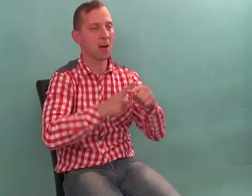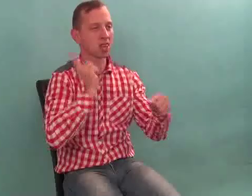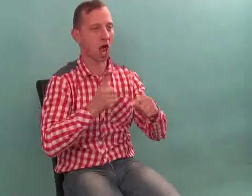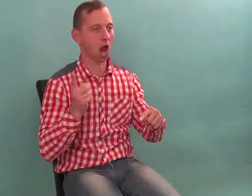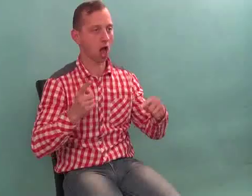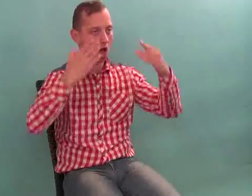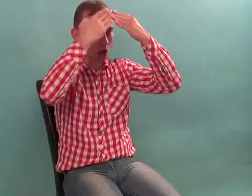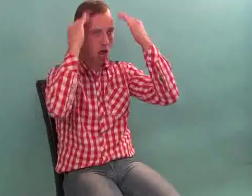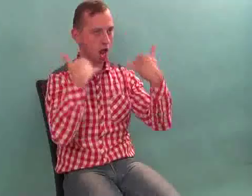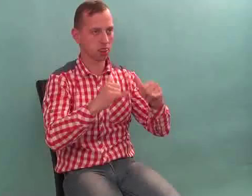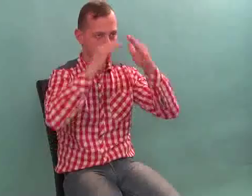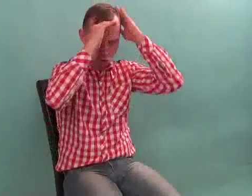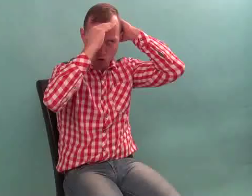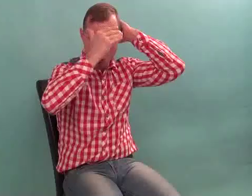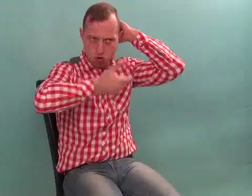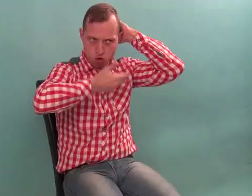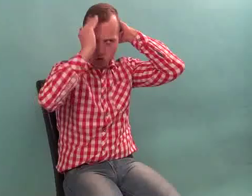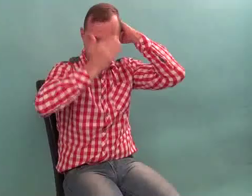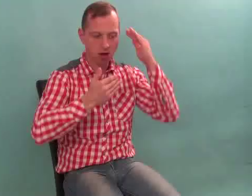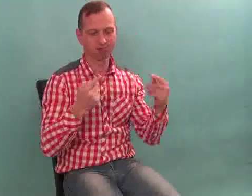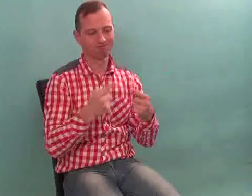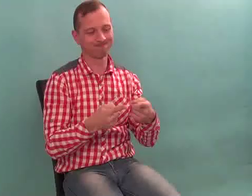Metalowy kask jest inny, bo ma dodatkowe zabezpieczenie z przodu.